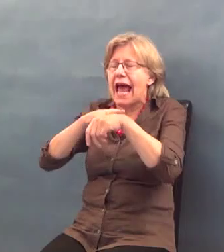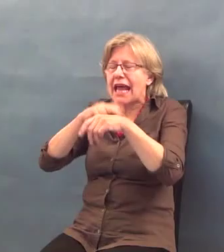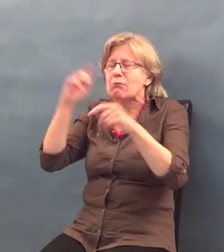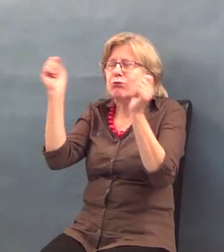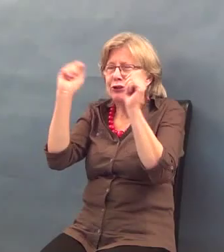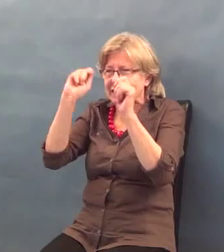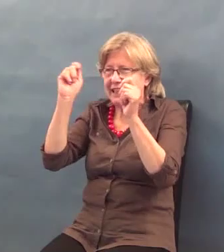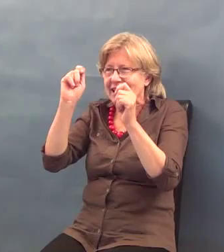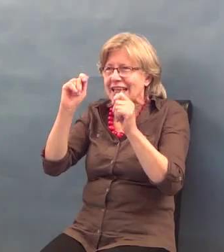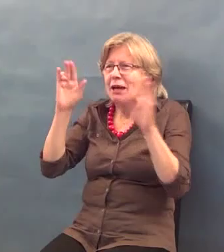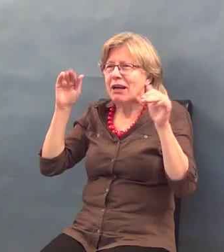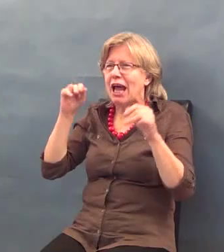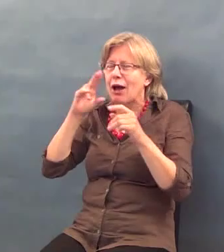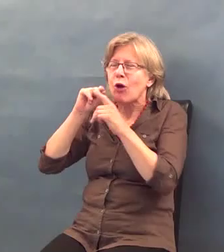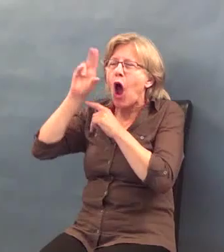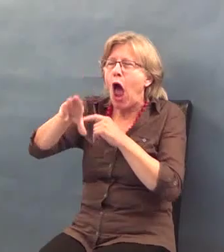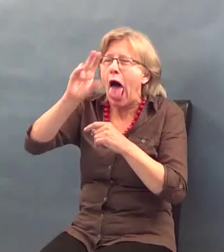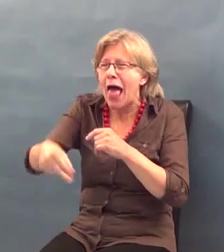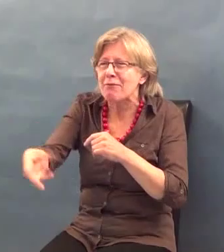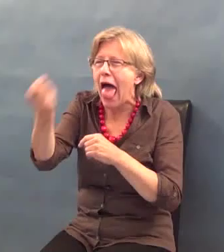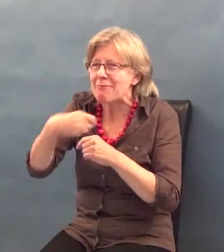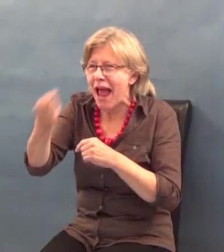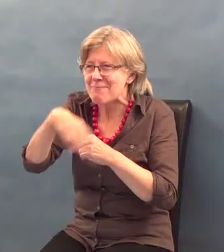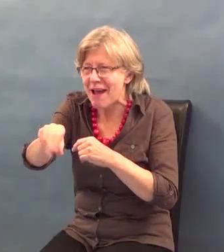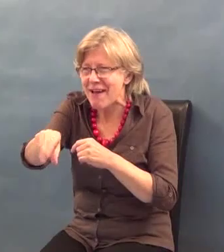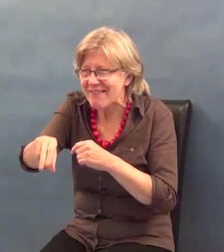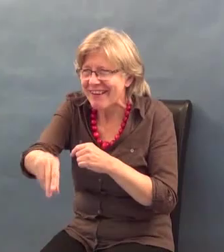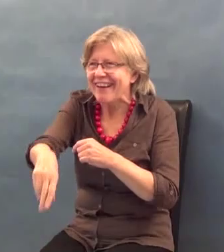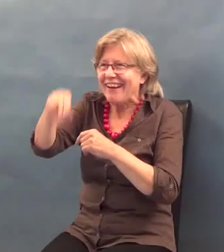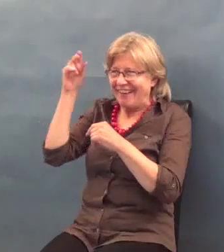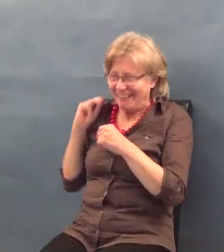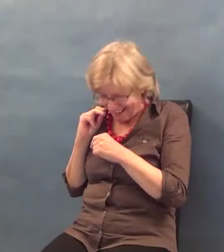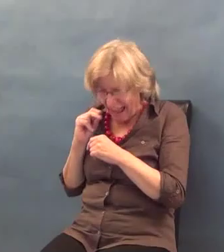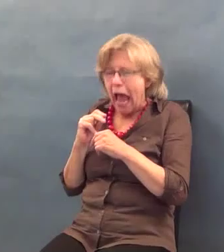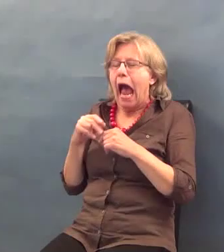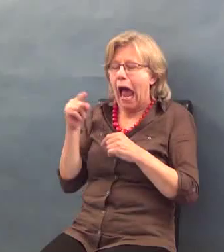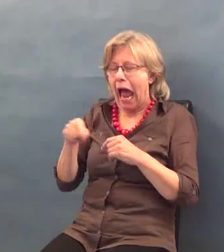A z zegara, z budzika wysuwała się kukułka, która wyjadała wiśnie. Gdy zjadła wszystkie to schowała się do zegara.